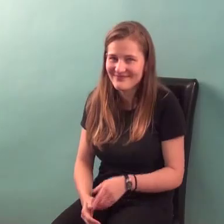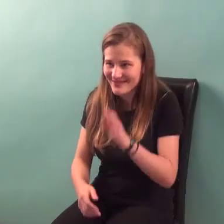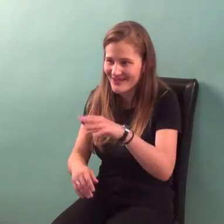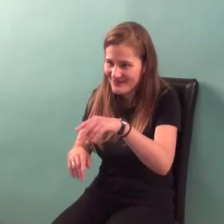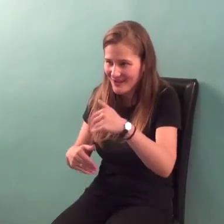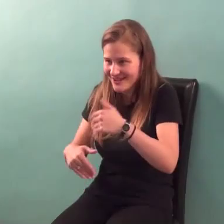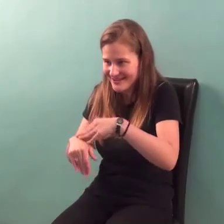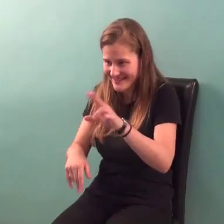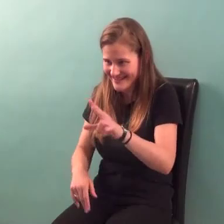Może jest godzina trzecia.